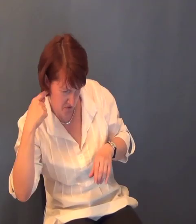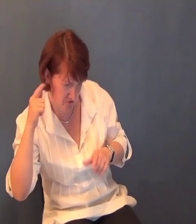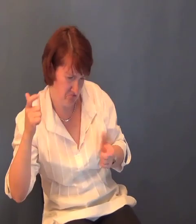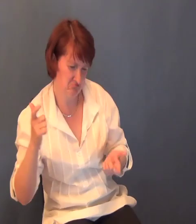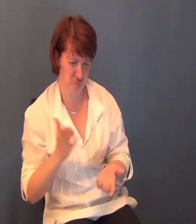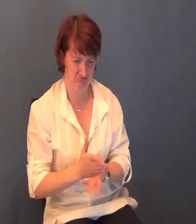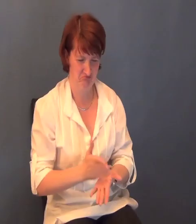I już.